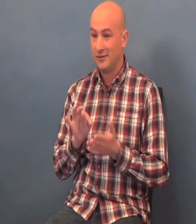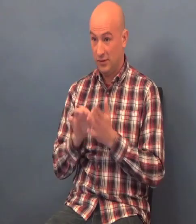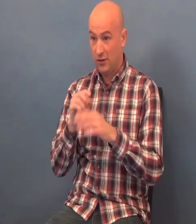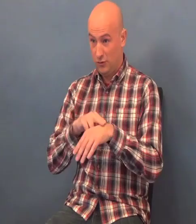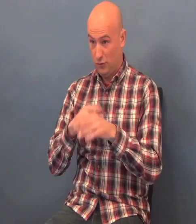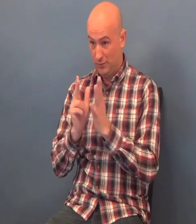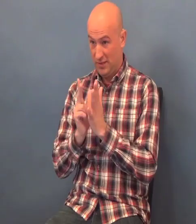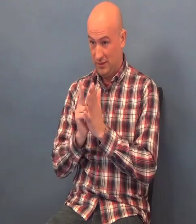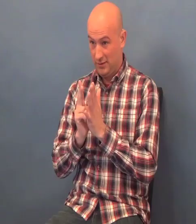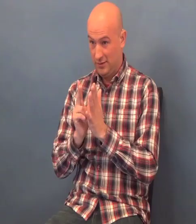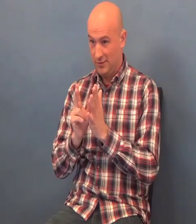O godzinie osiemnastej?